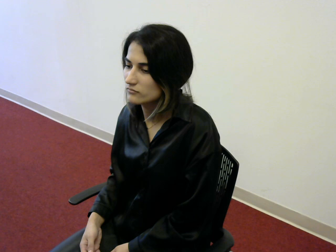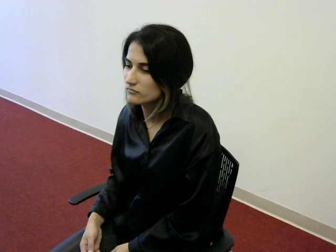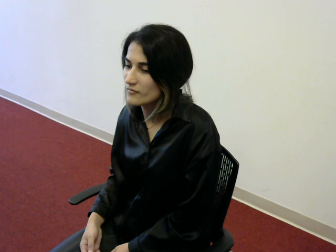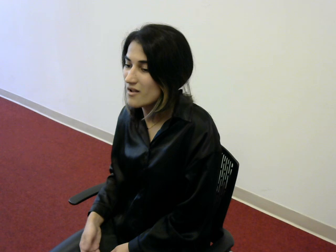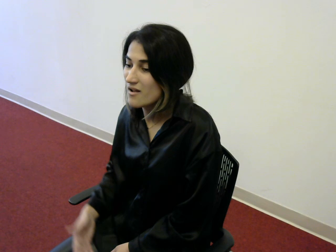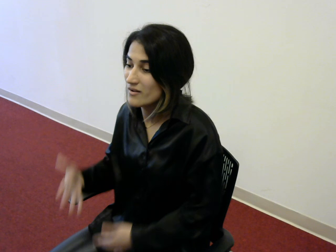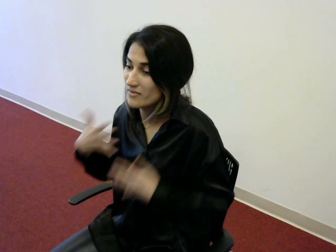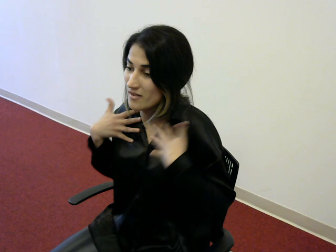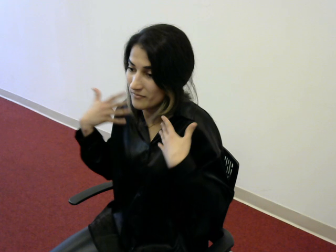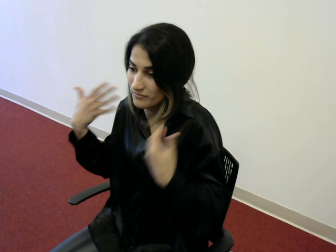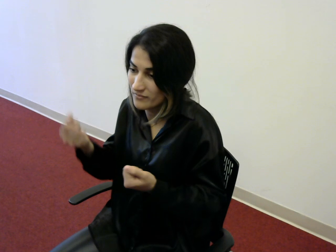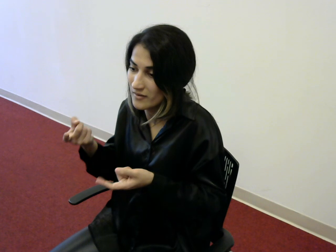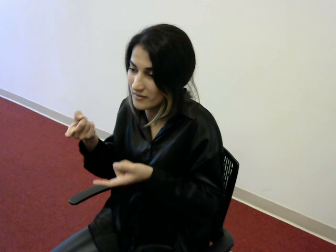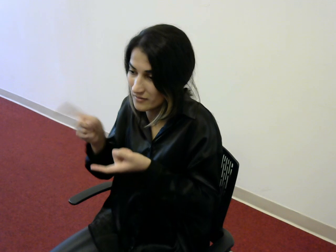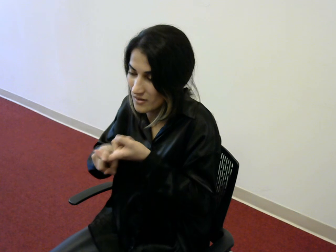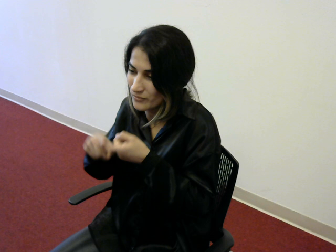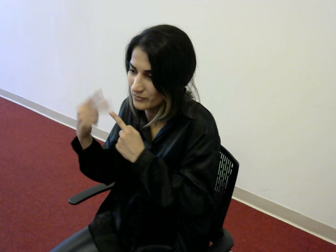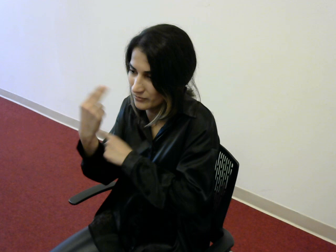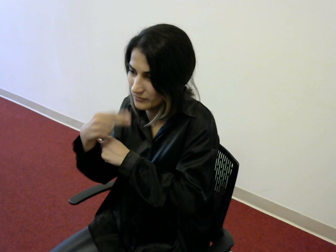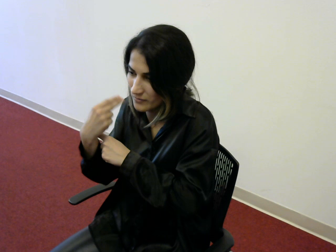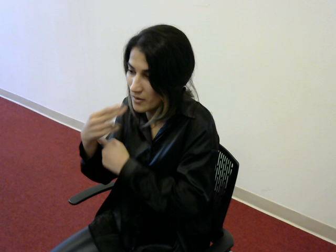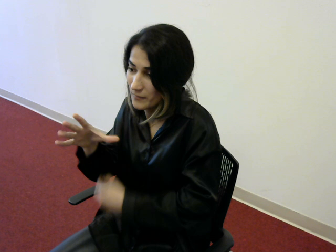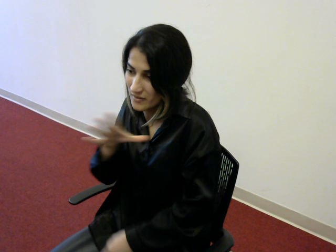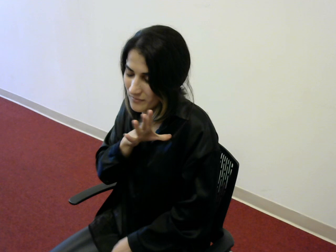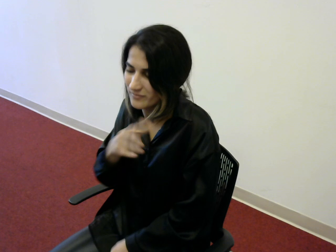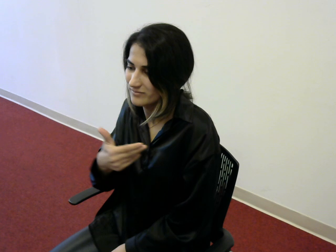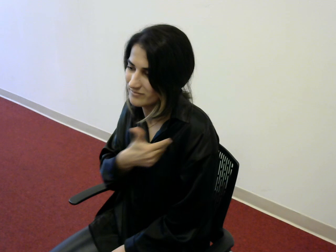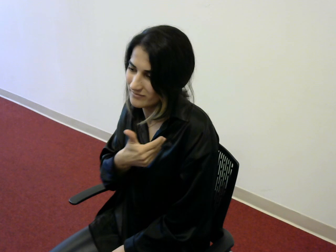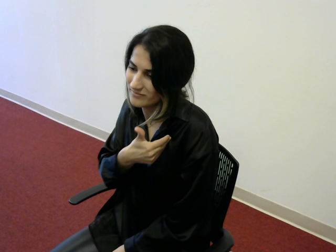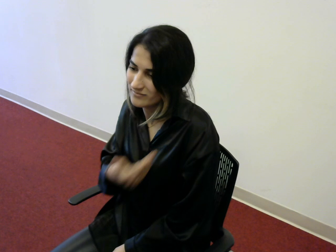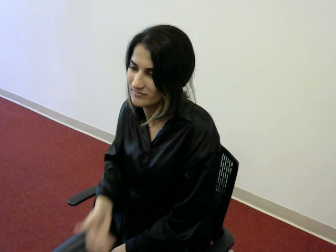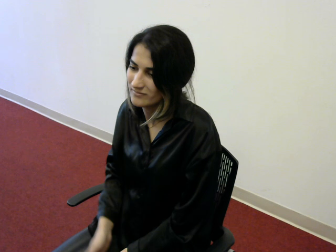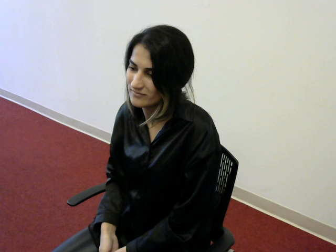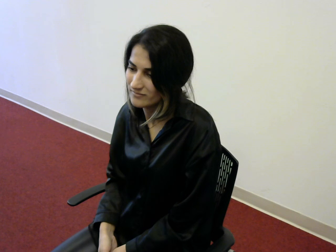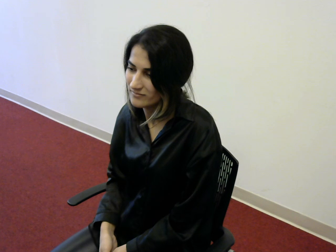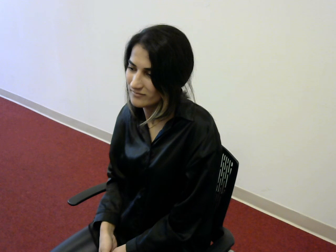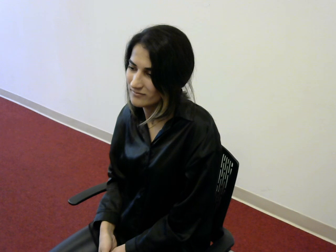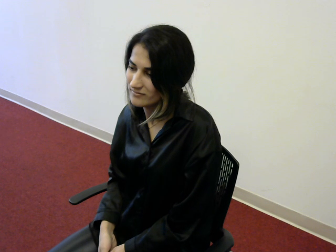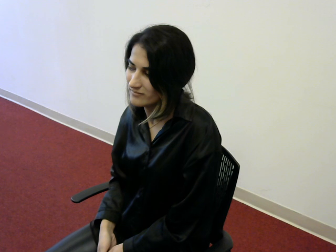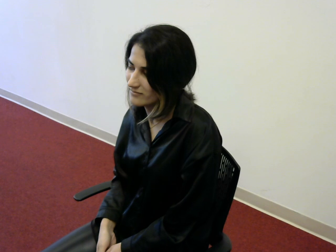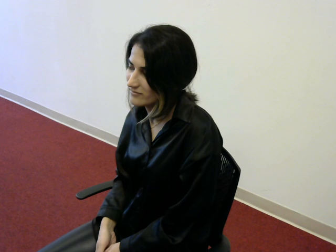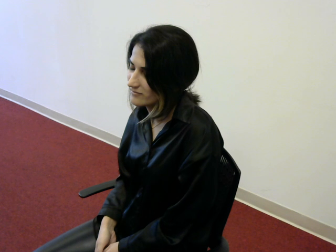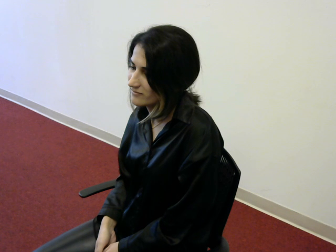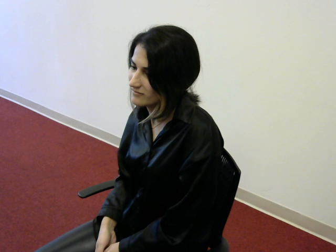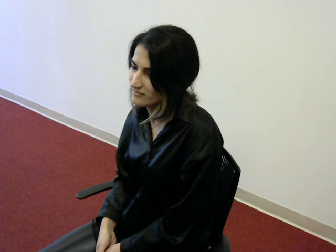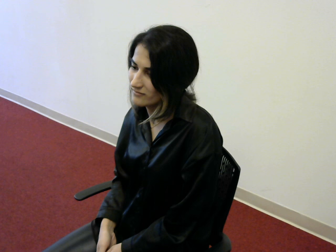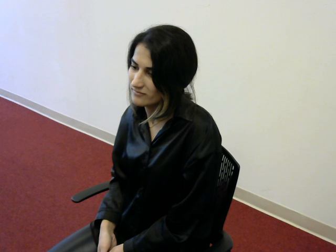Sağlamlığımla bağlı müalicə olmaq istəyirəm